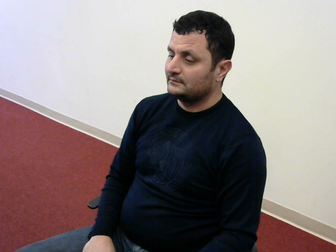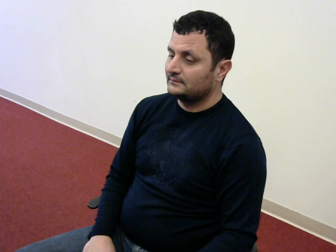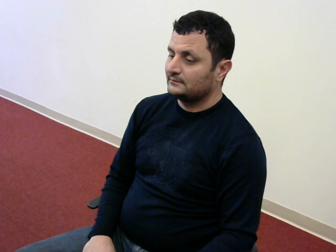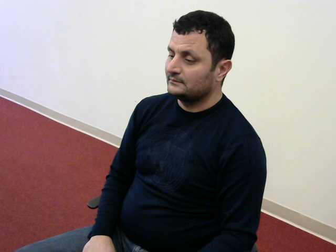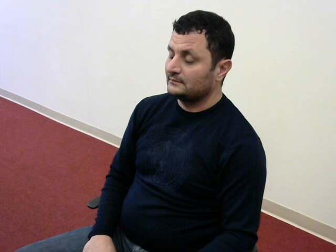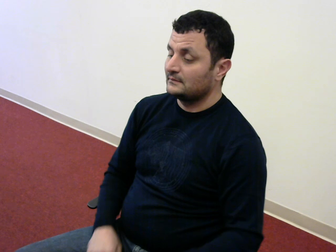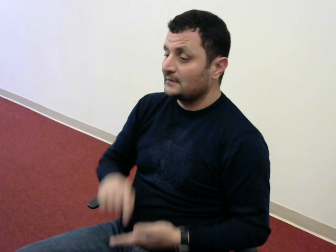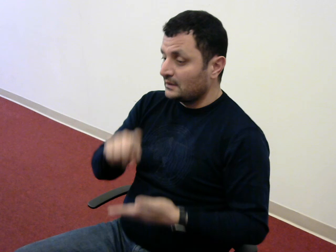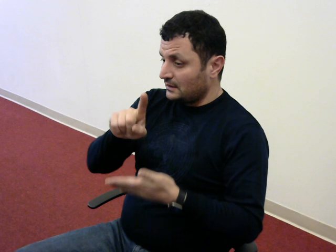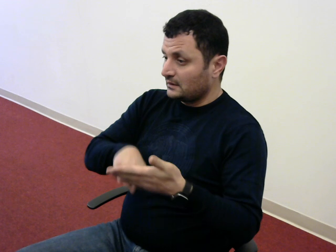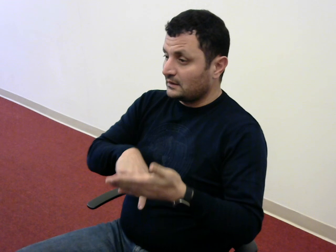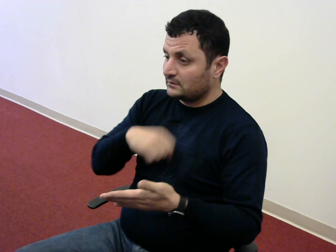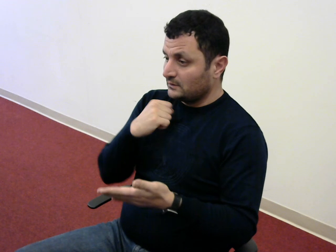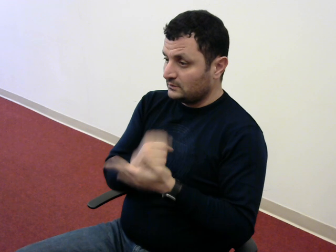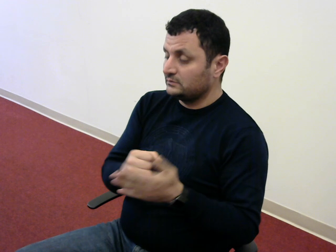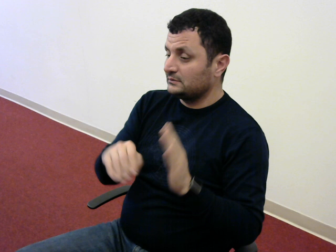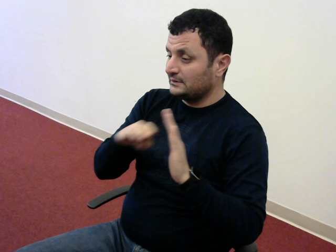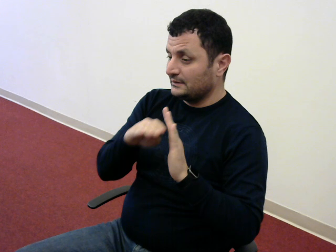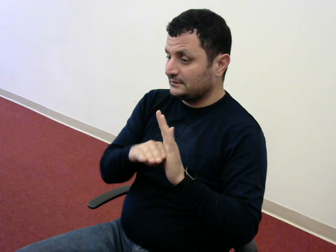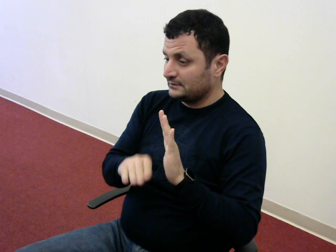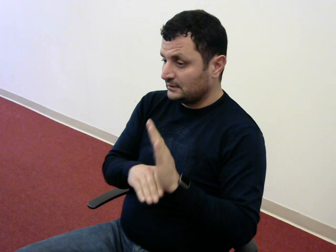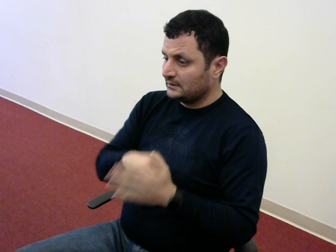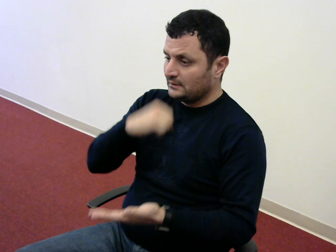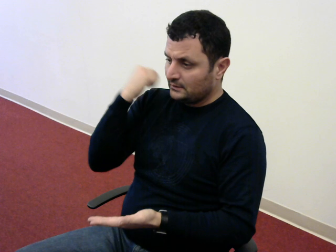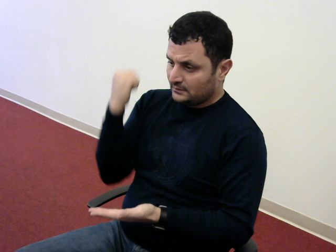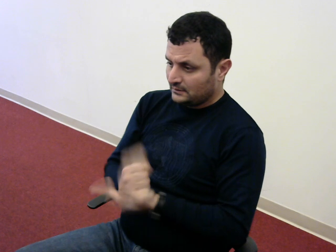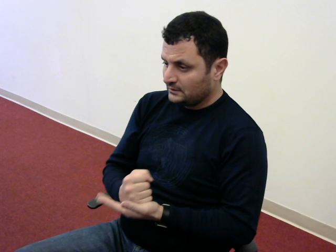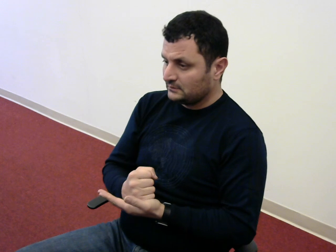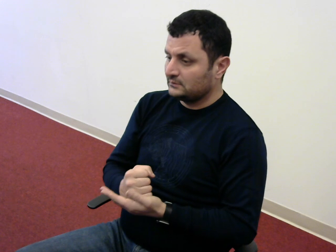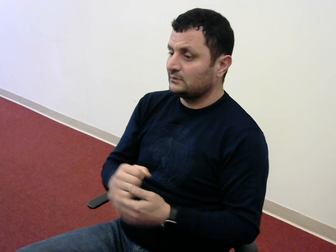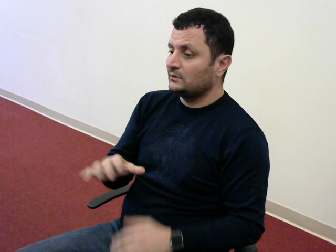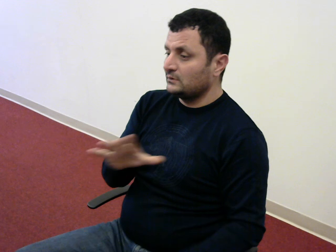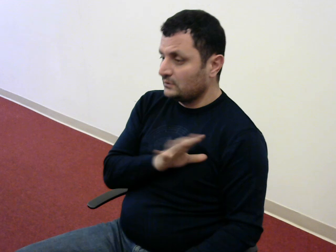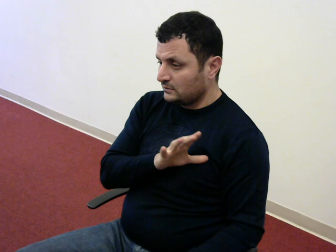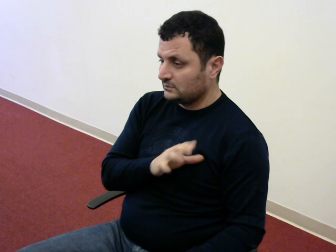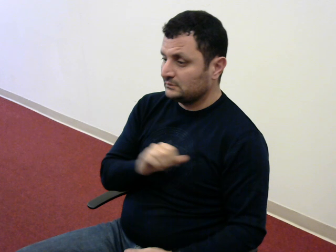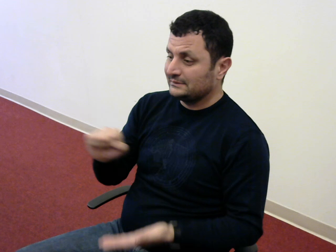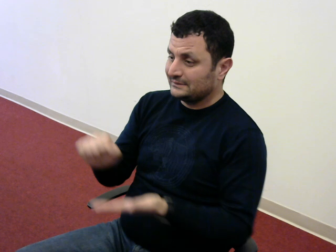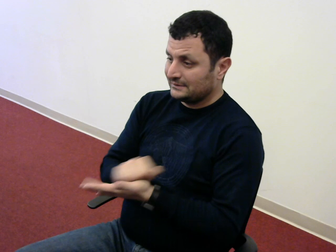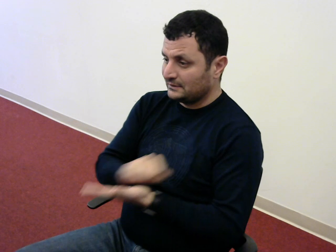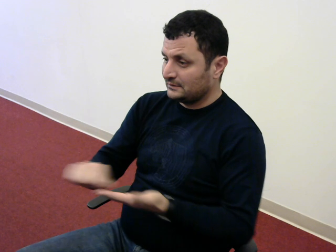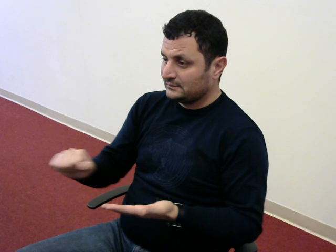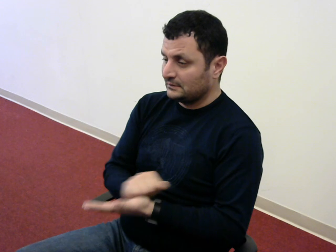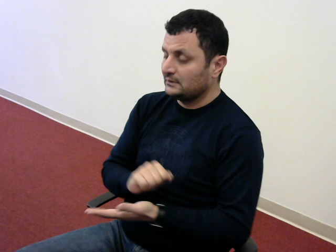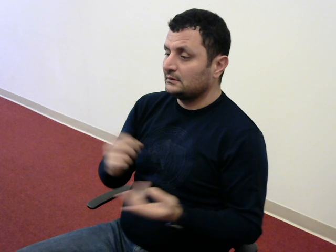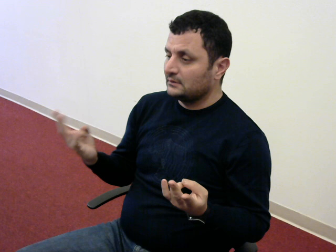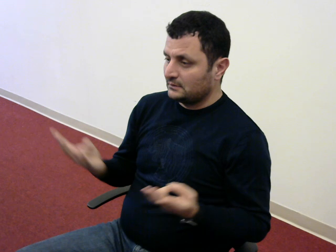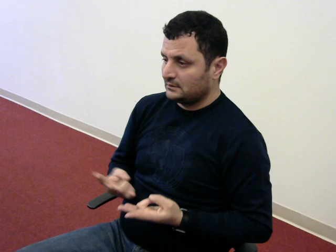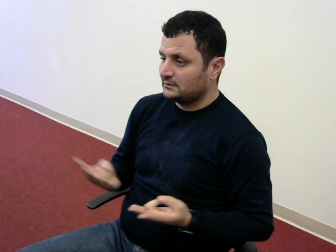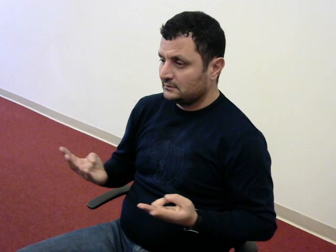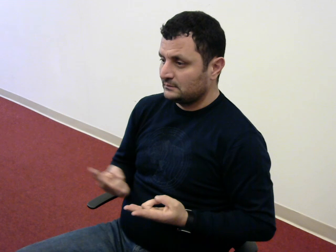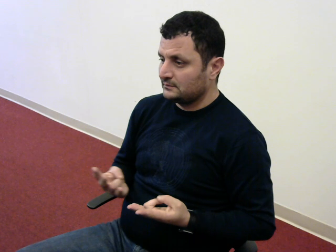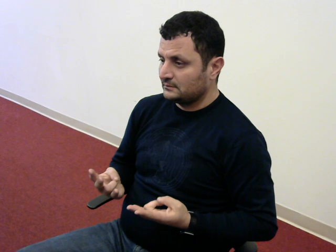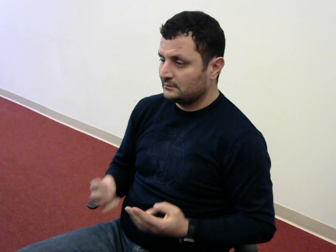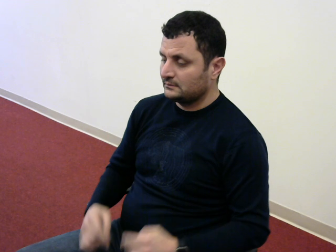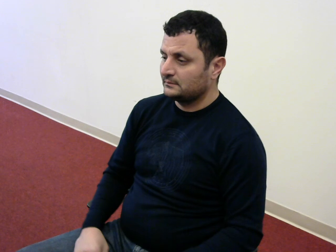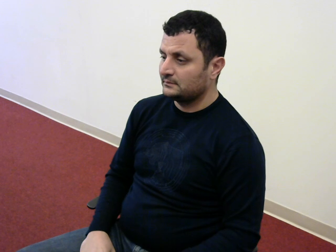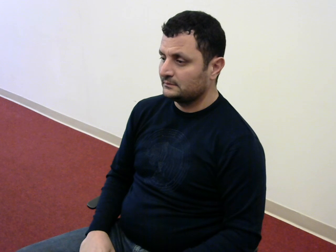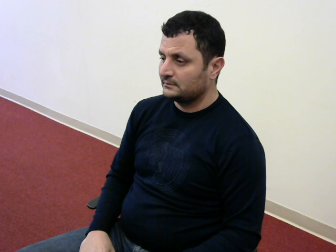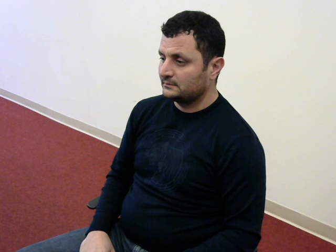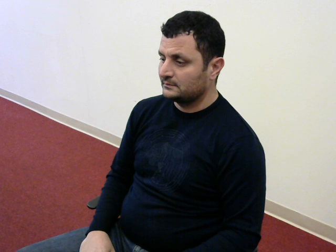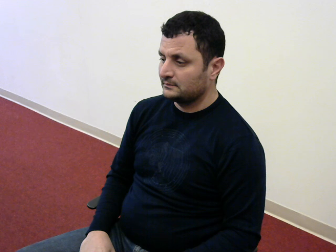Notarial qaydada təsdiq olunmuş sənədlər lazımdır